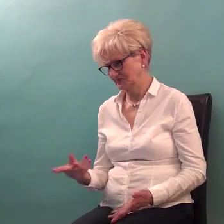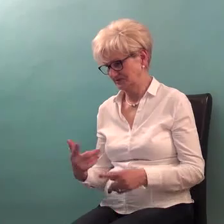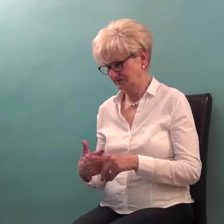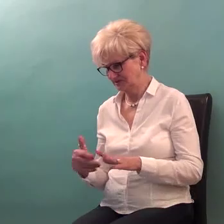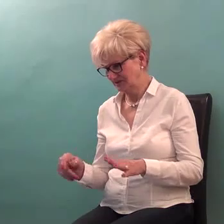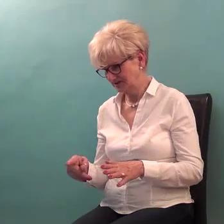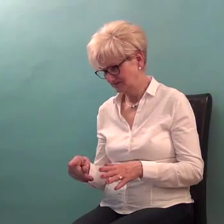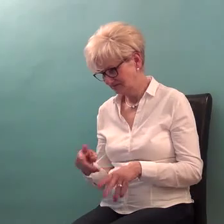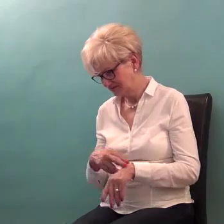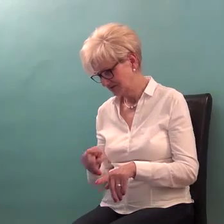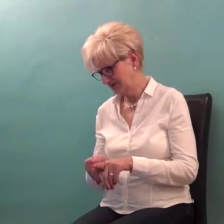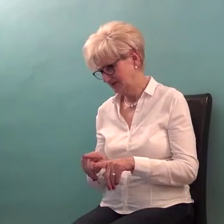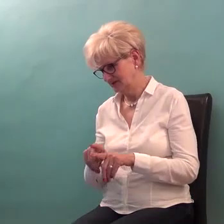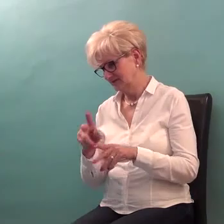Dwudziestego szóstego w tych samych godzinach.